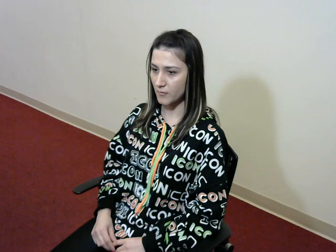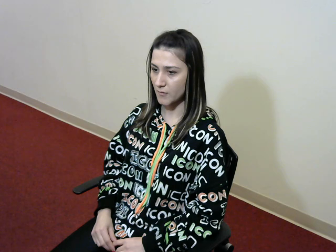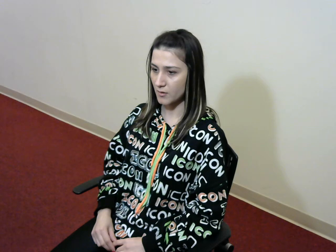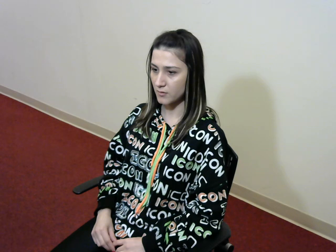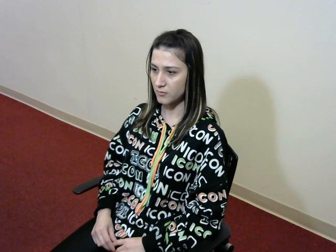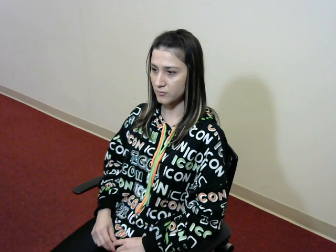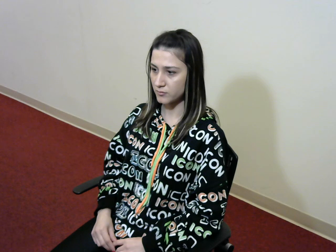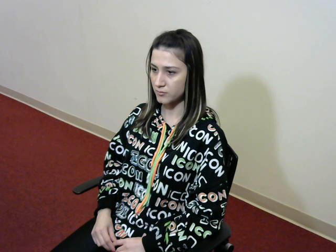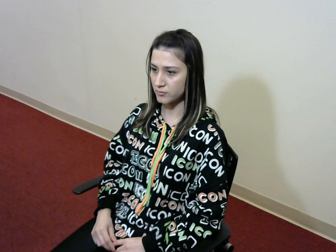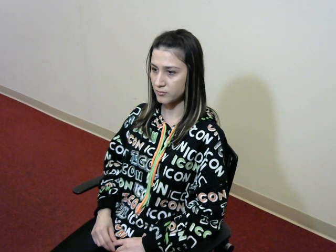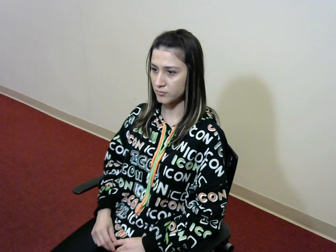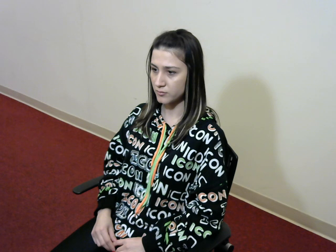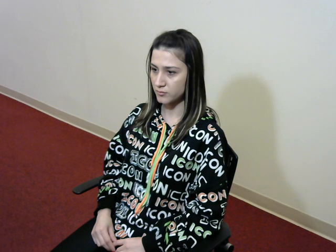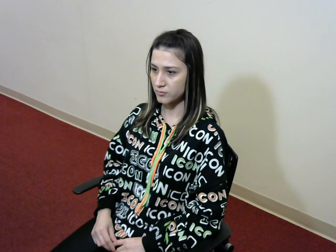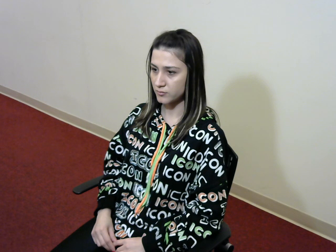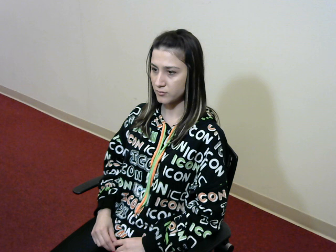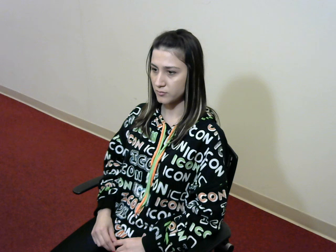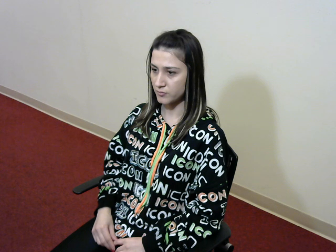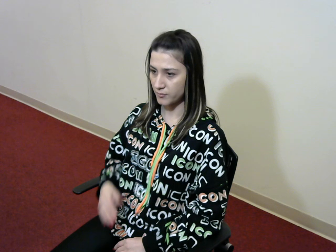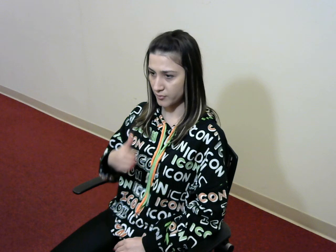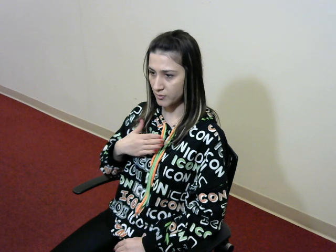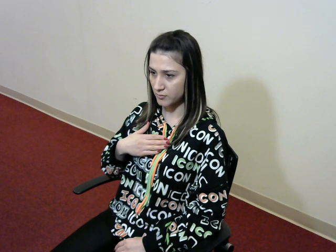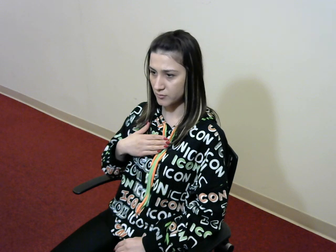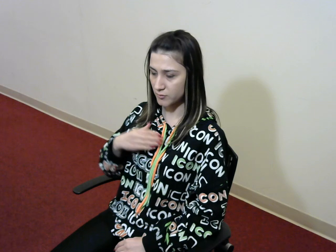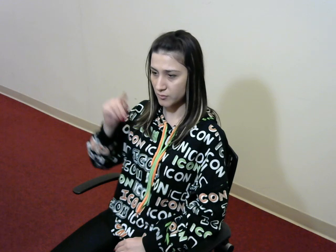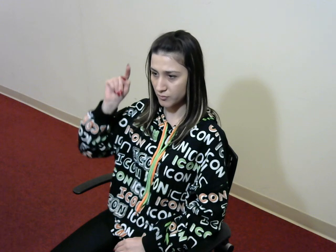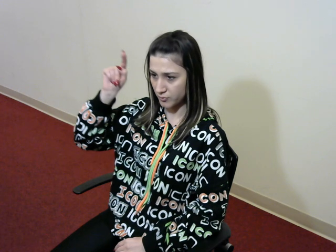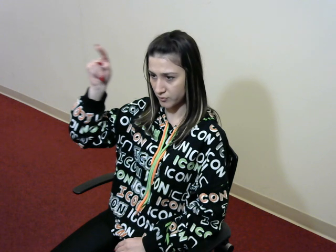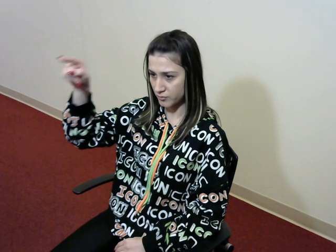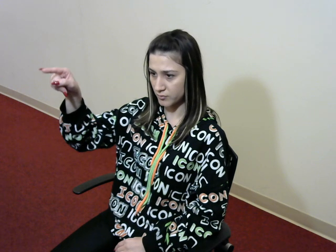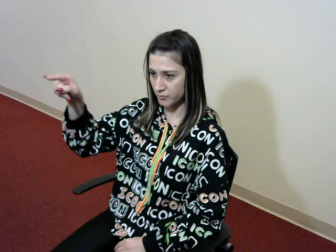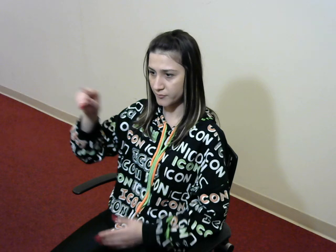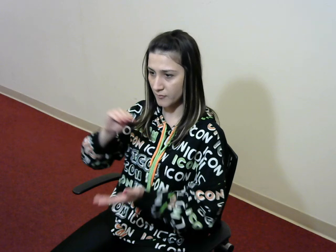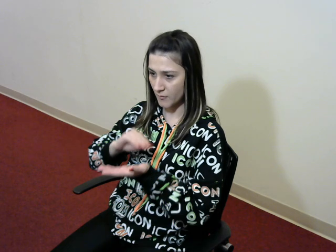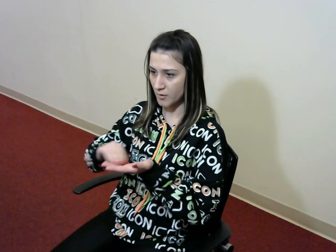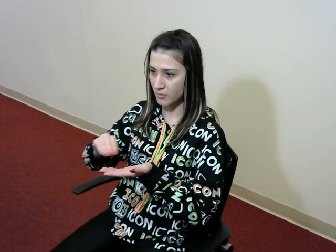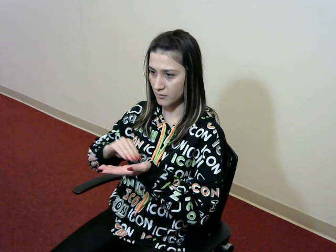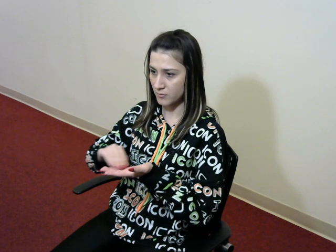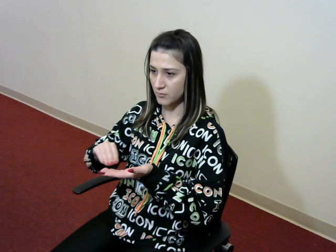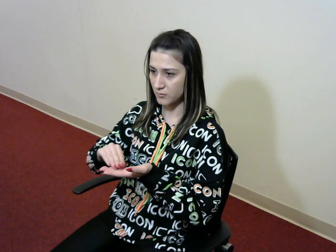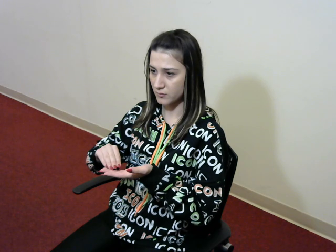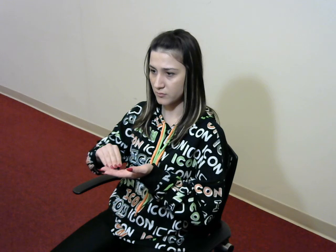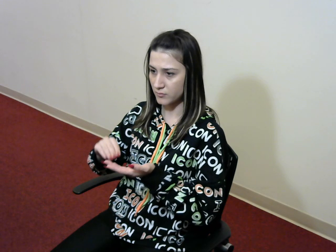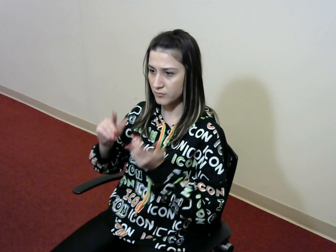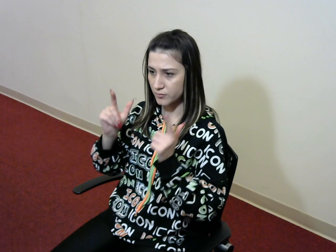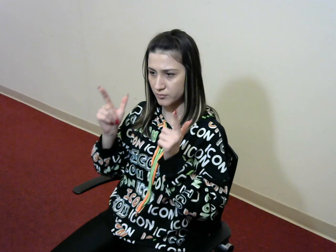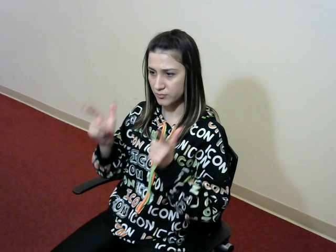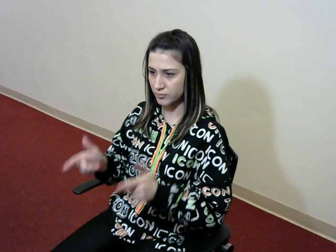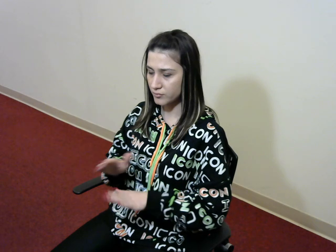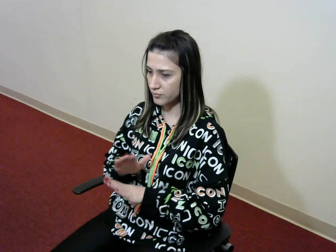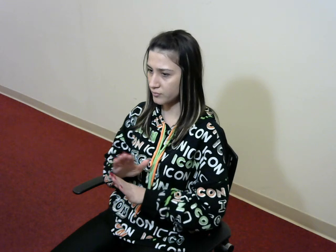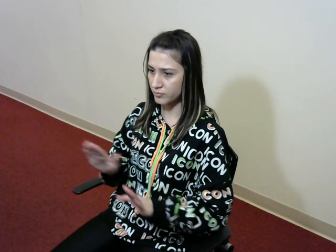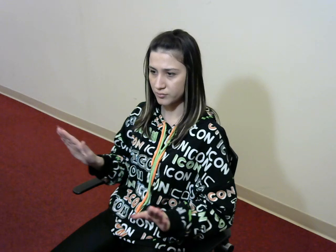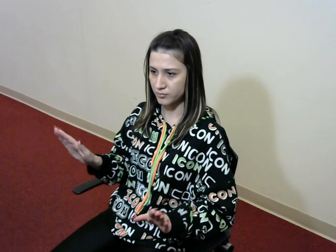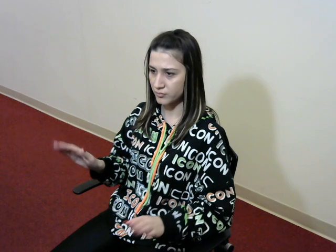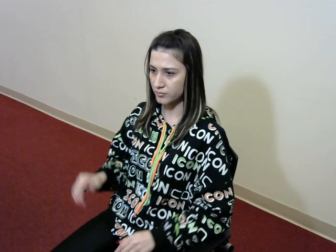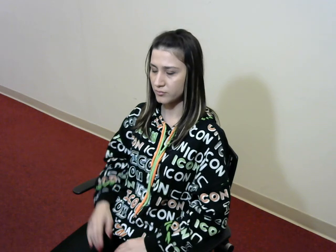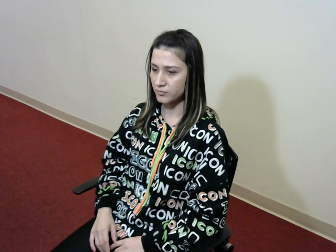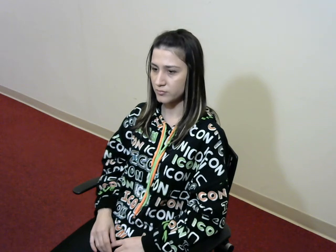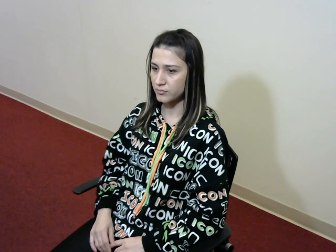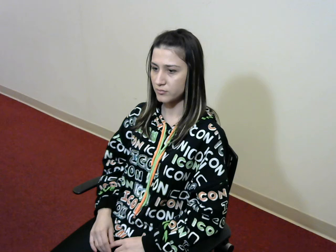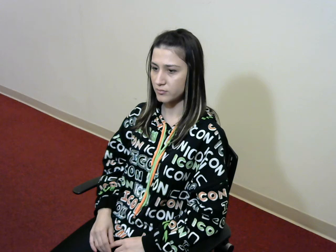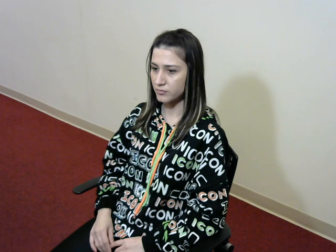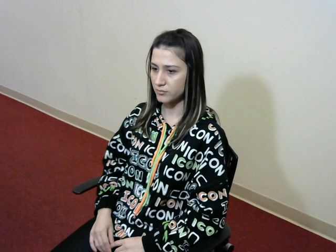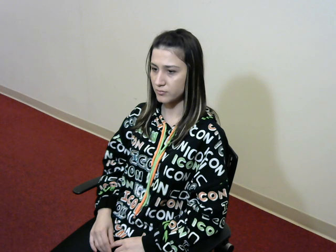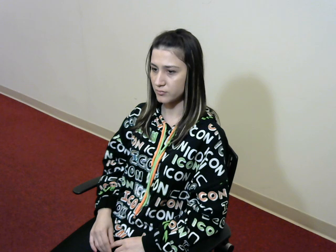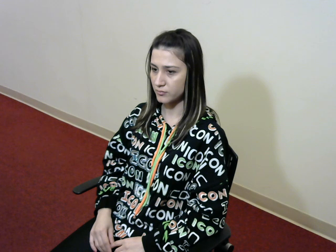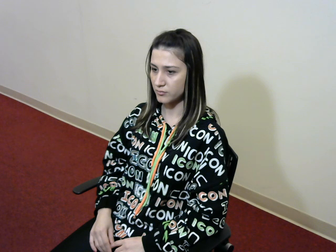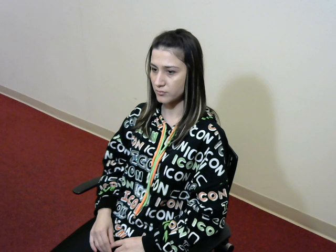Mən onun yazdıqları ilə razı deyiləm